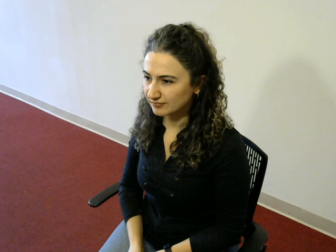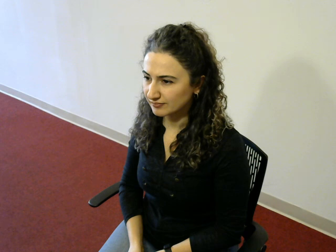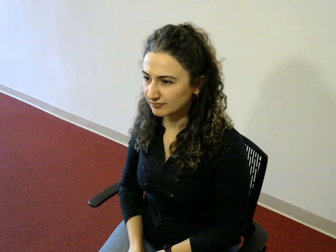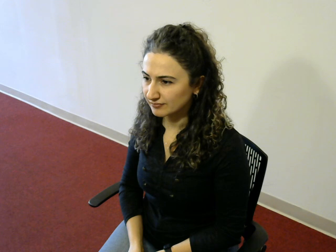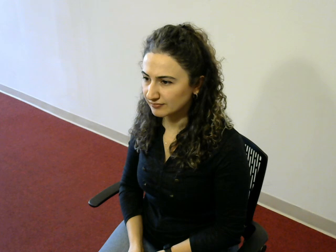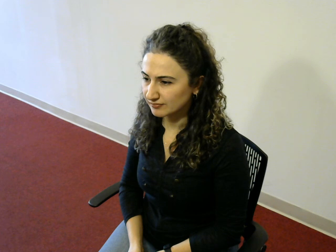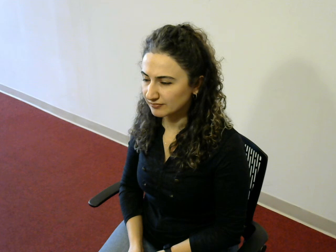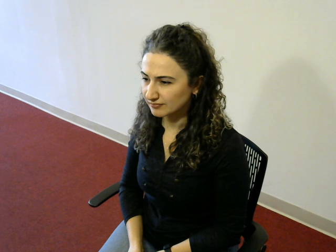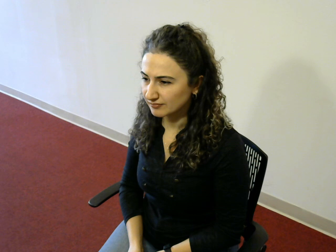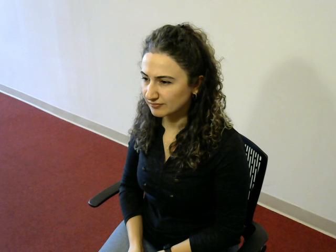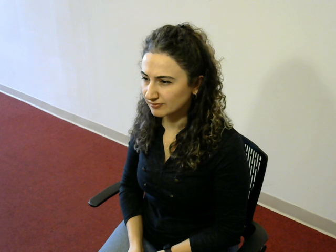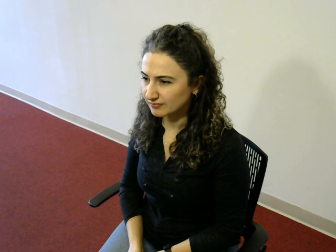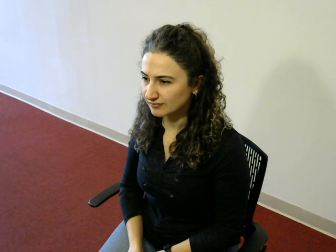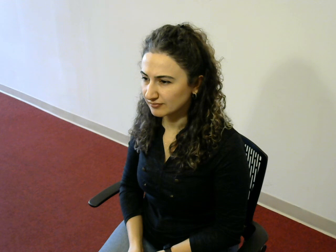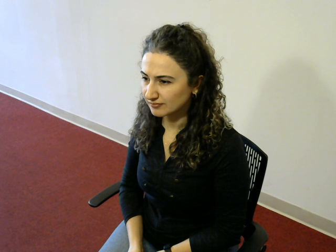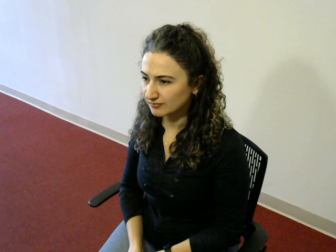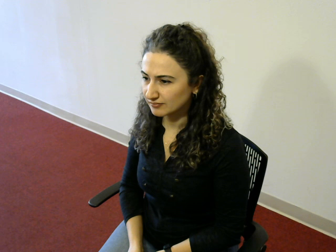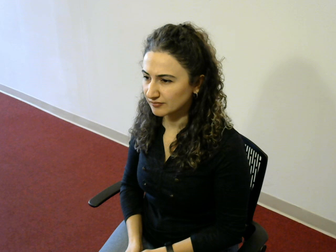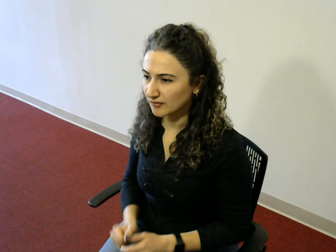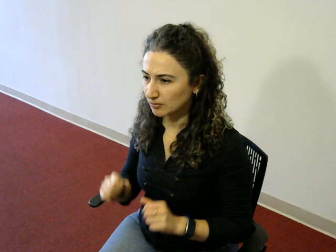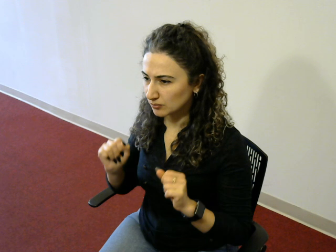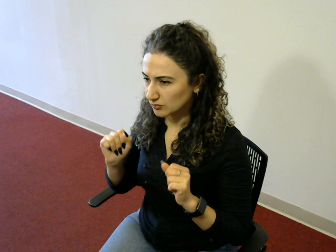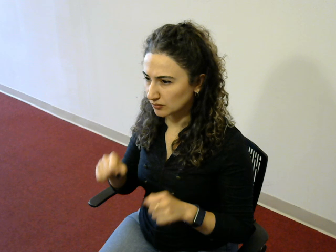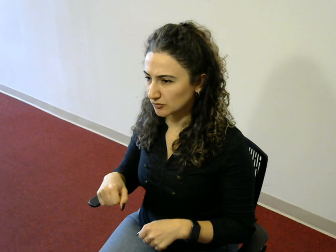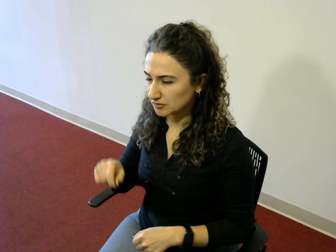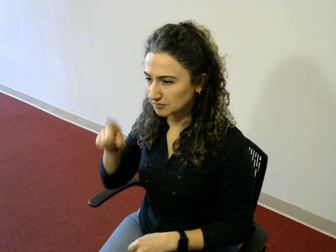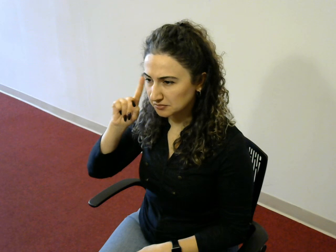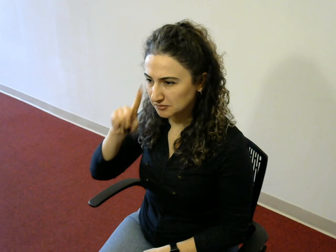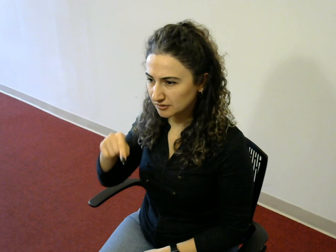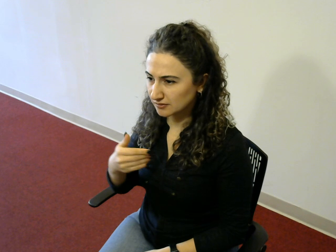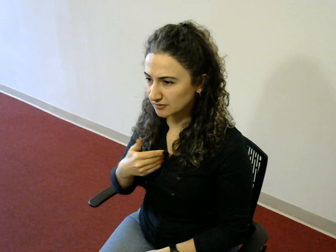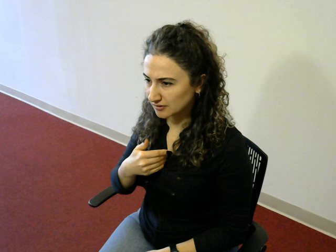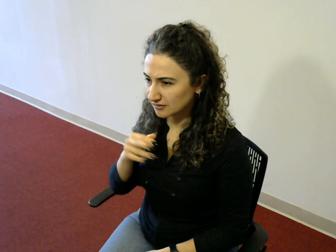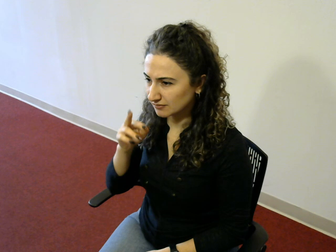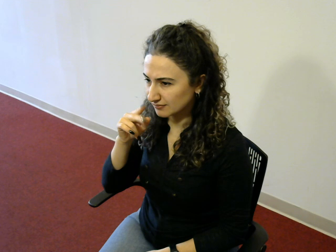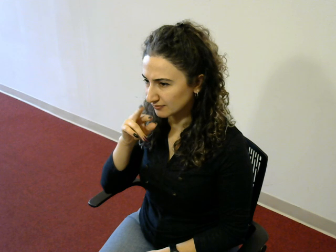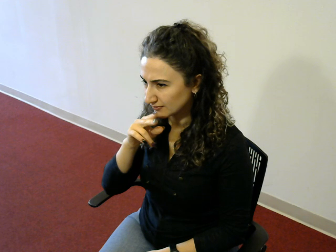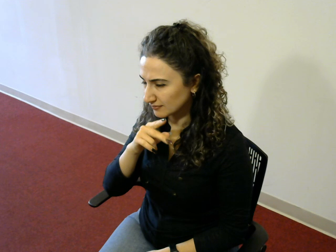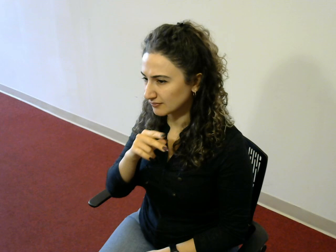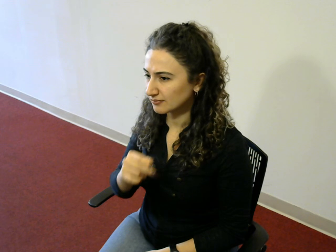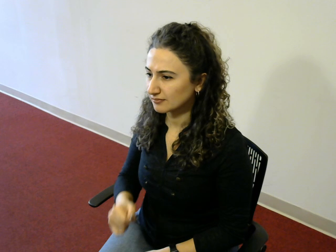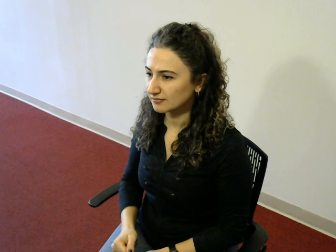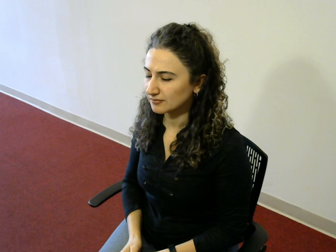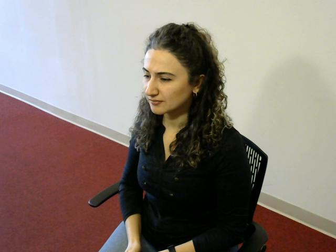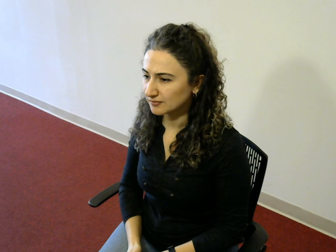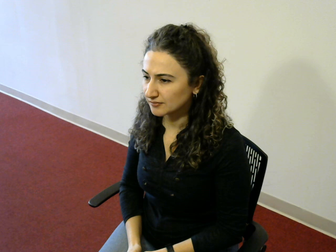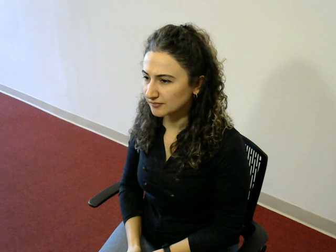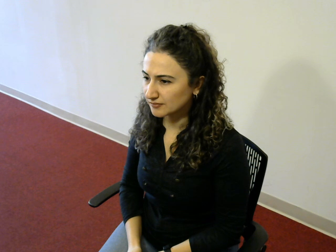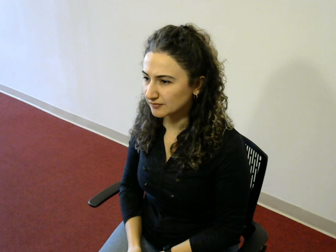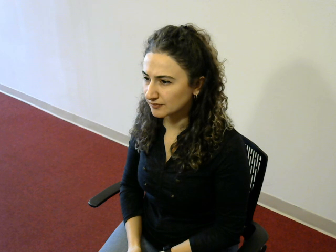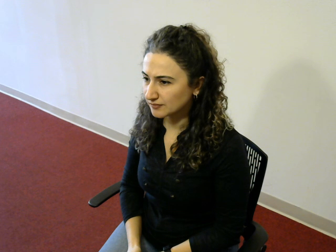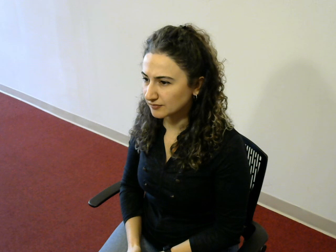Ola bilər mən zəhərlənmişəm